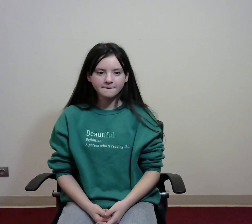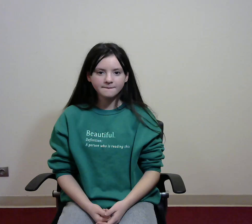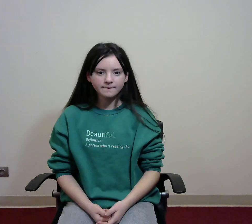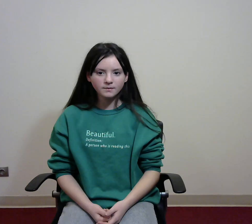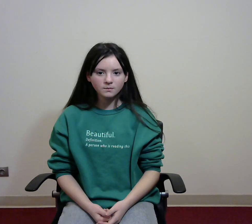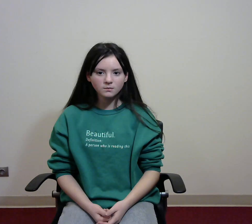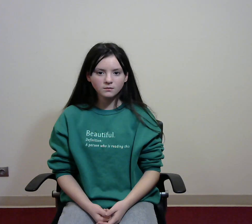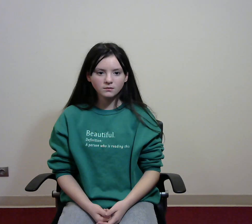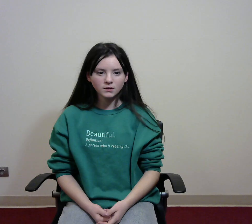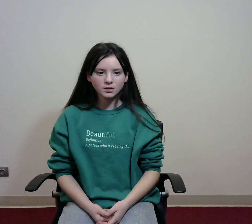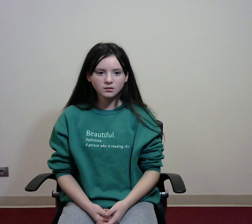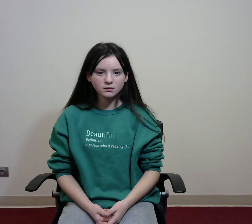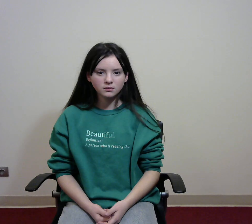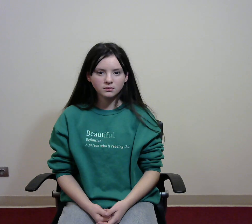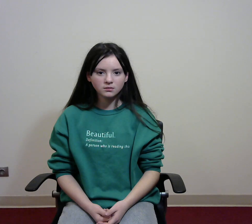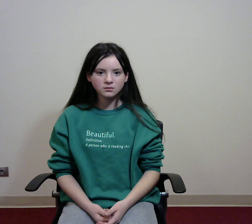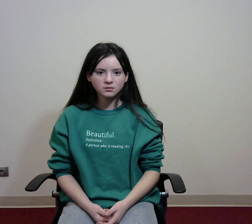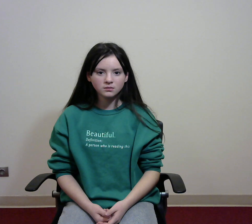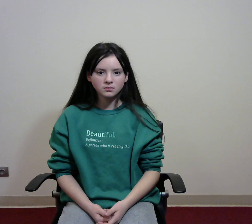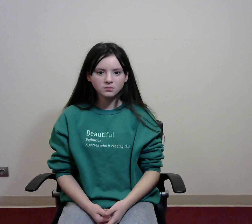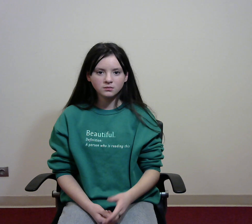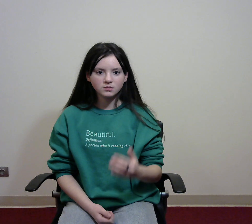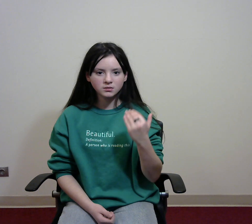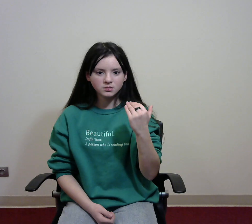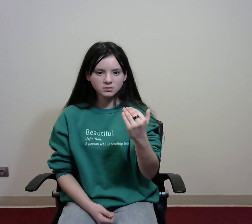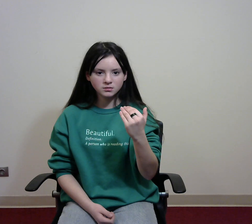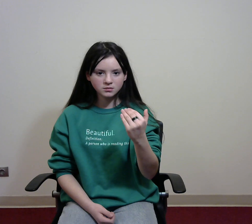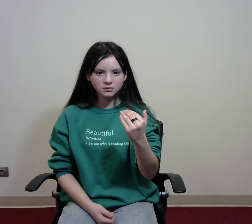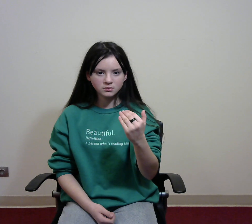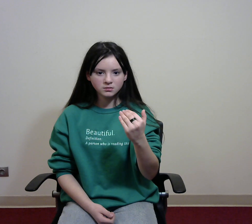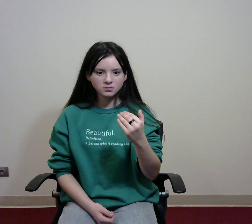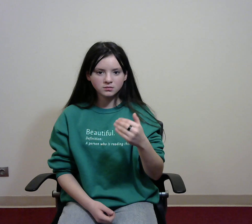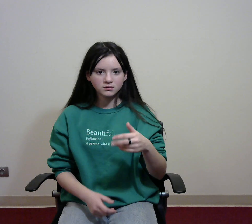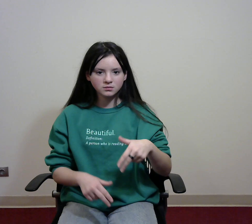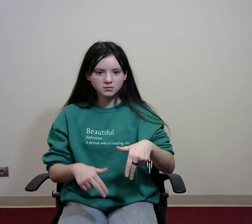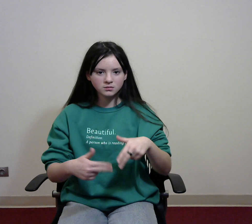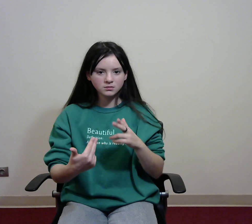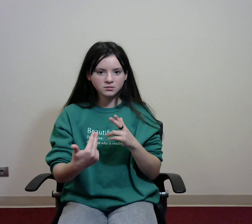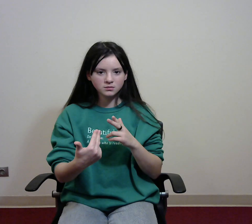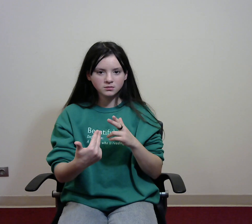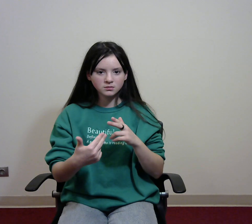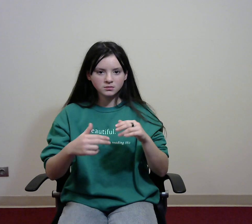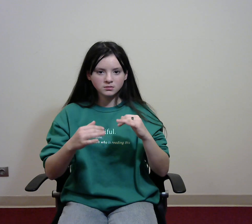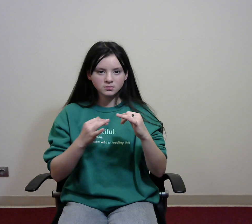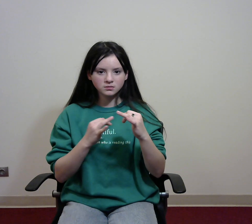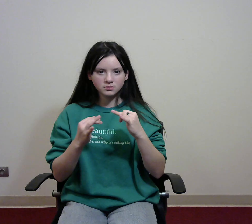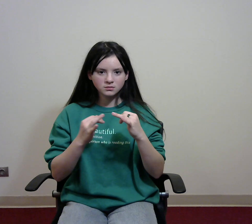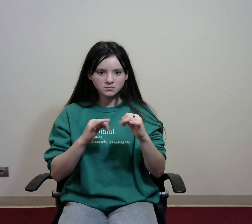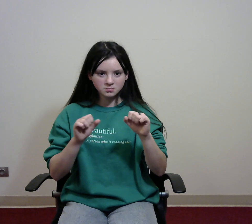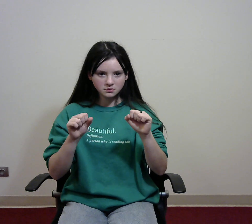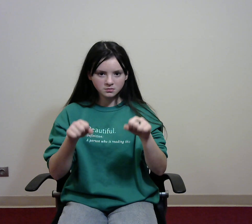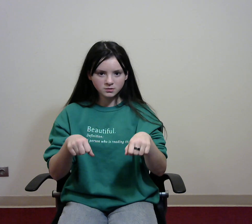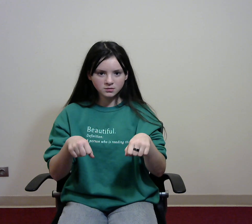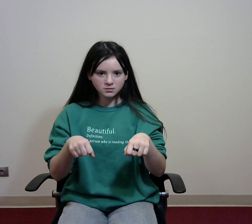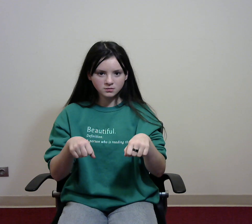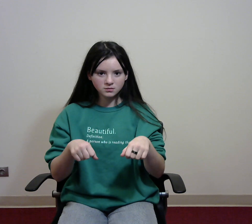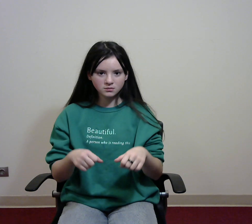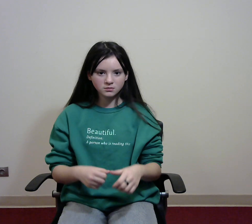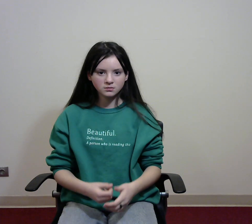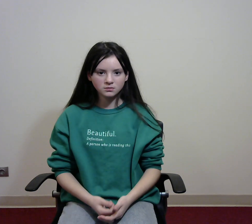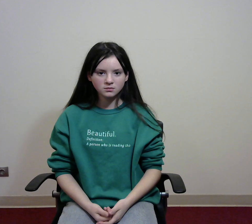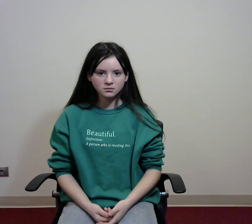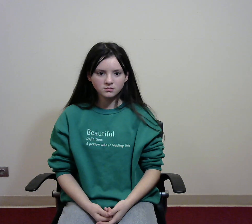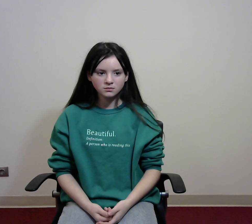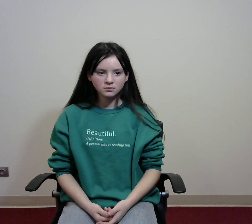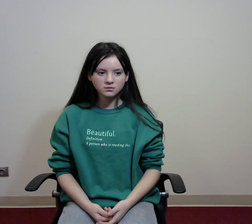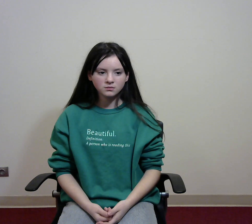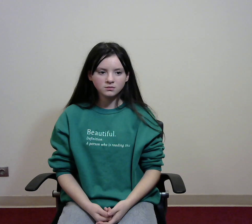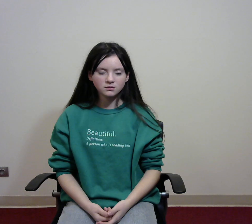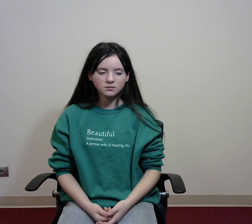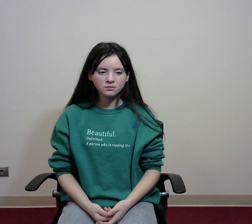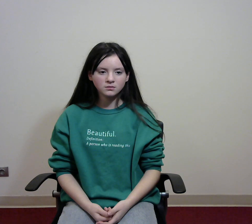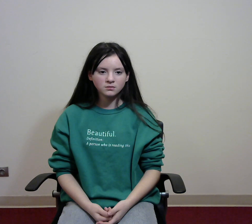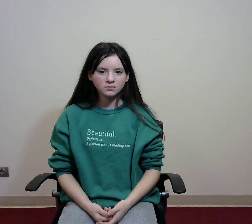Sizinlə görüntülü danışmaq olar?